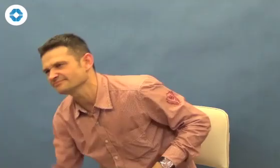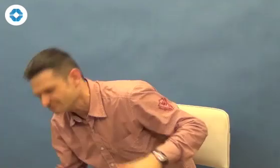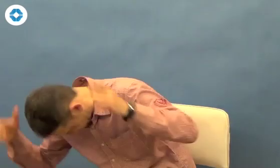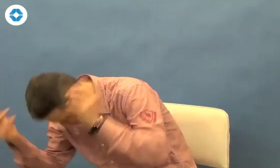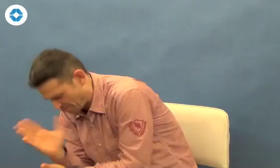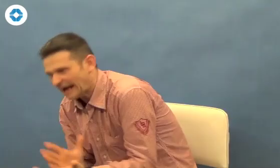Słój na łbie pęka.